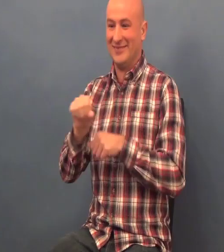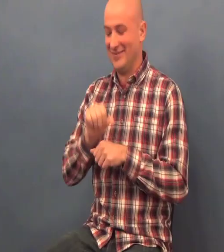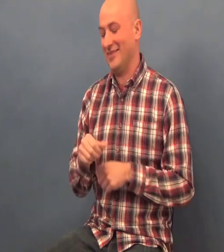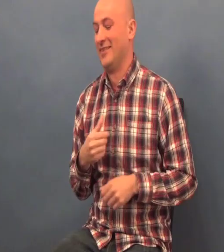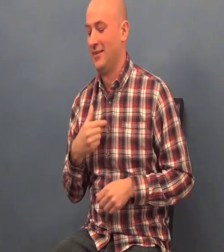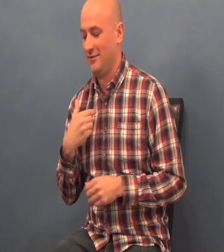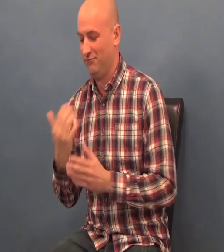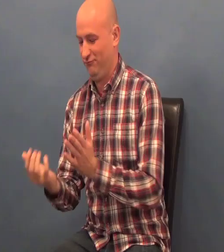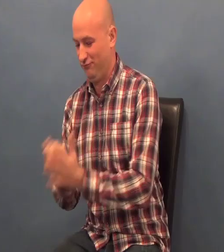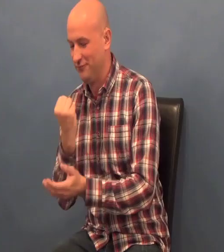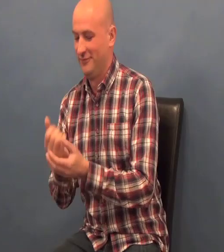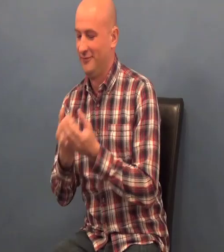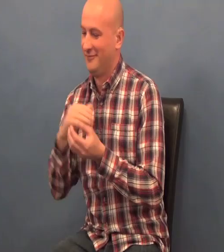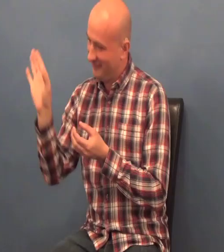Chłopiec zabiera żabę, pozostałym macha na pożegnanie.